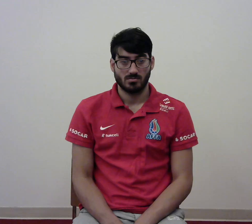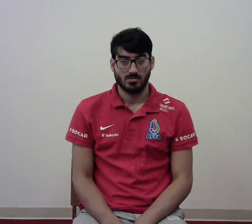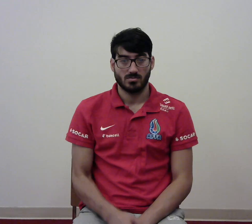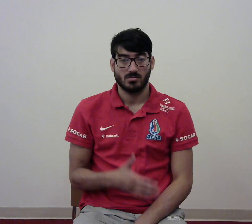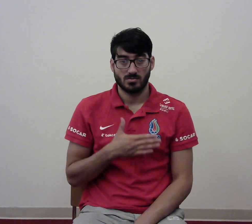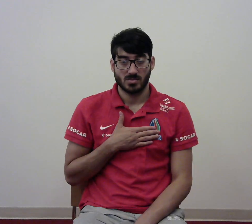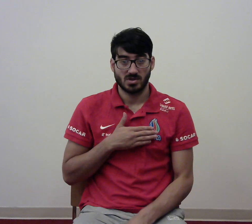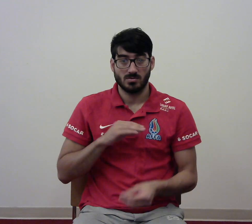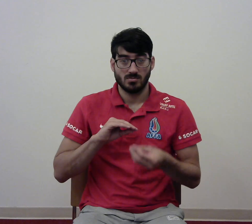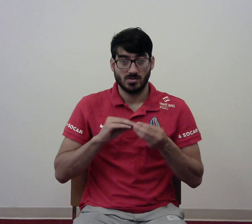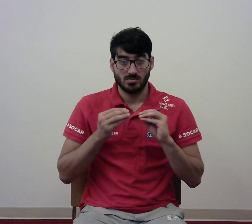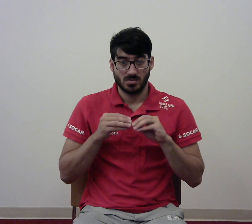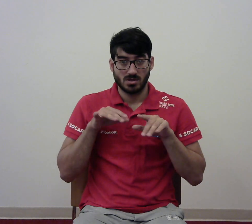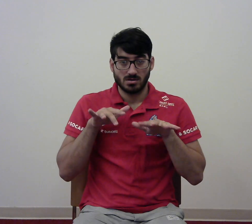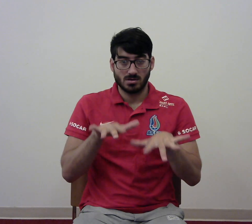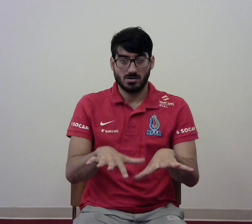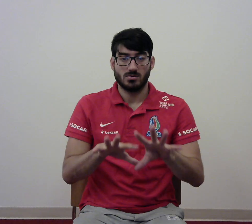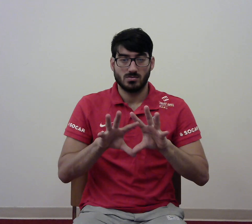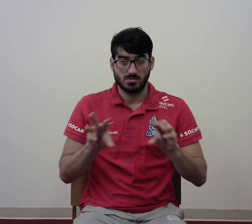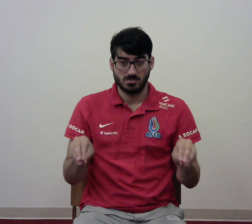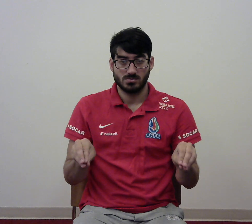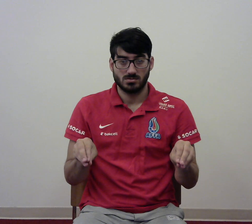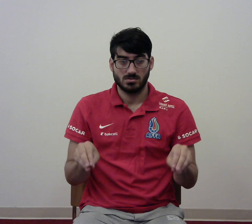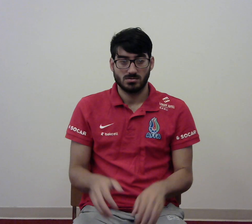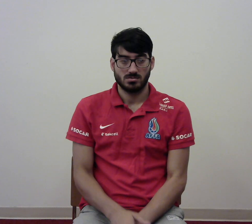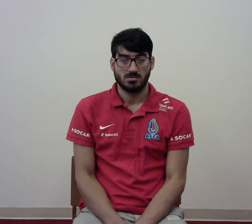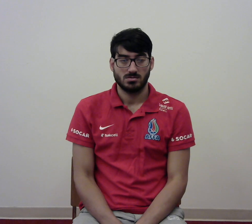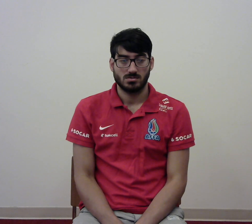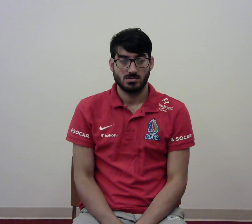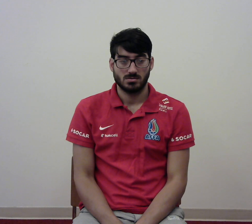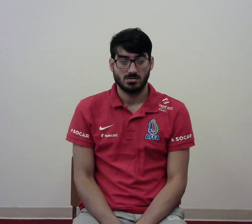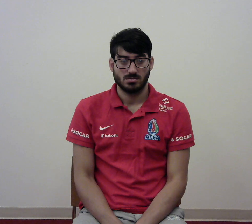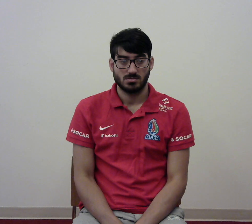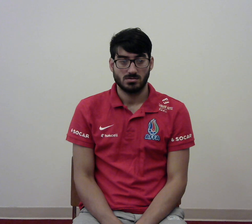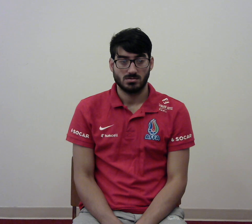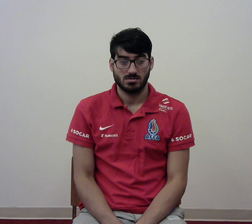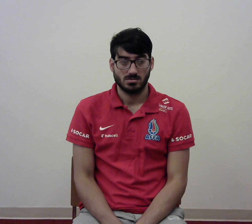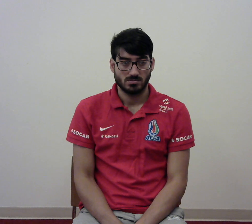Mənim problemim həll olundu